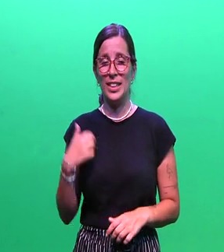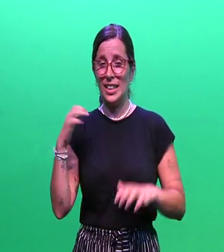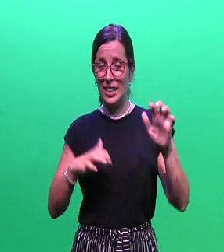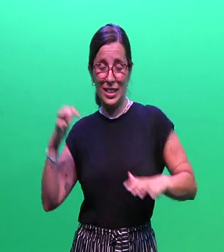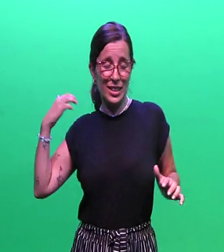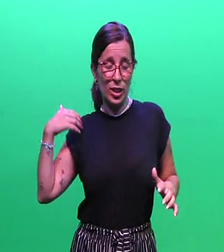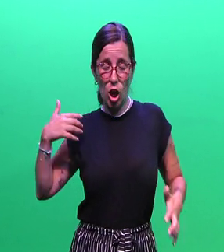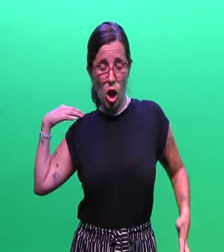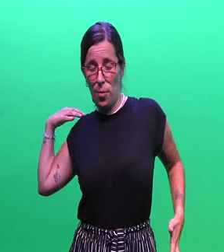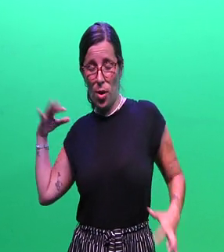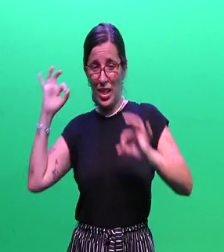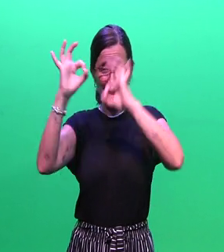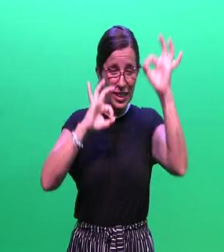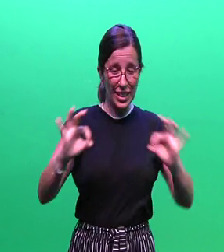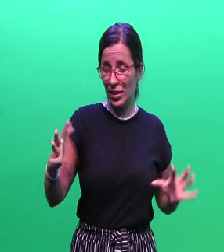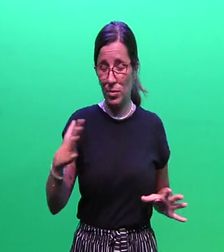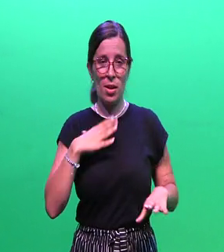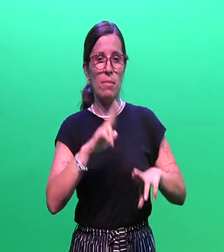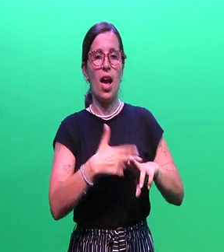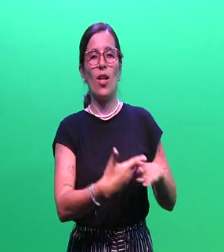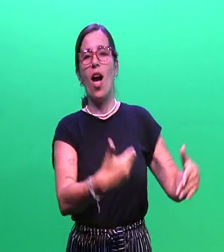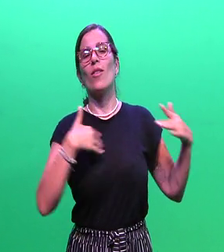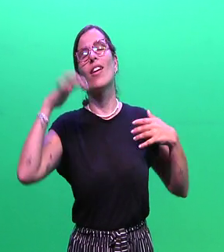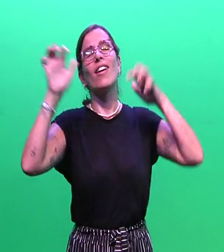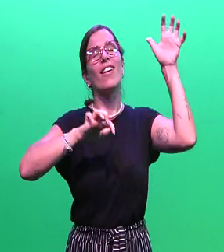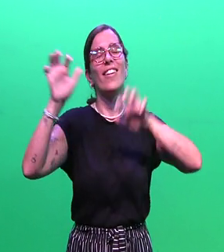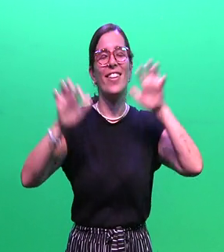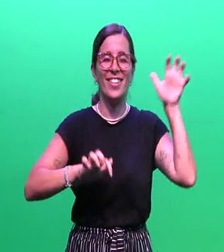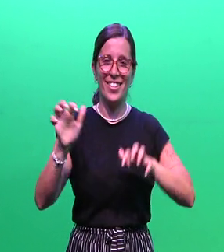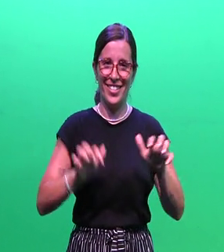Em pica l'esquena, tinc taques, però no em puc rascar. El meu marit m'ajuda a rascar-me.